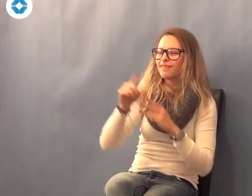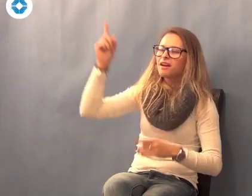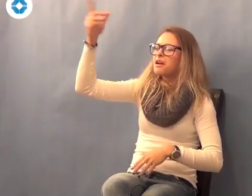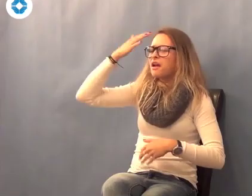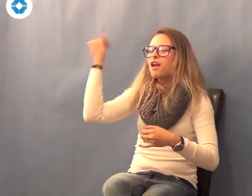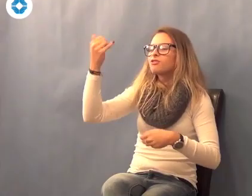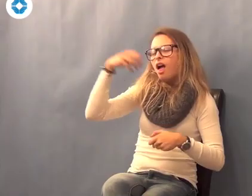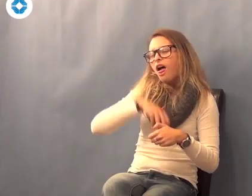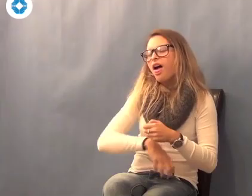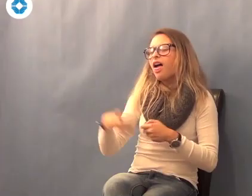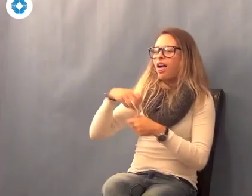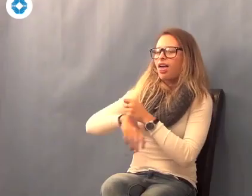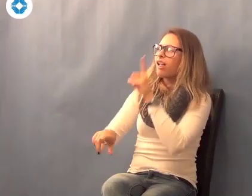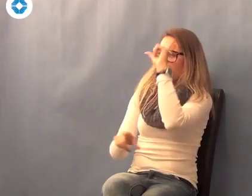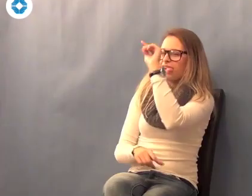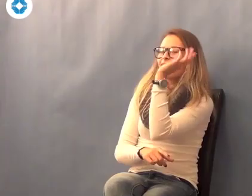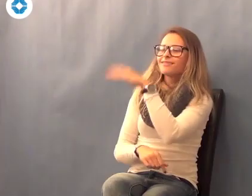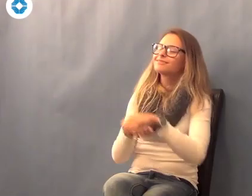Tam na drzewie facet fajtłapa dalej zbierał do fartucha gruszki.